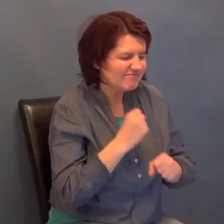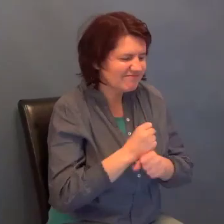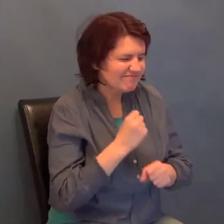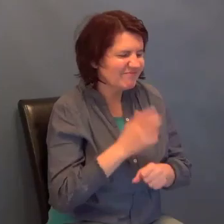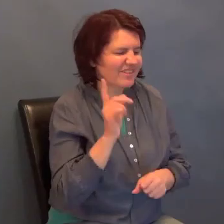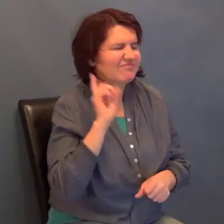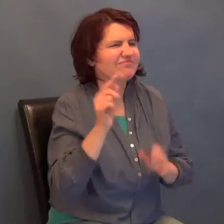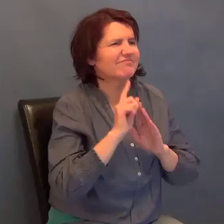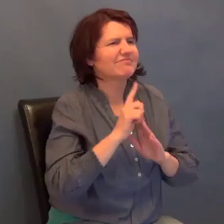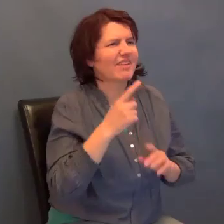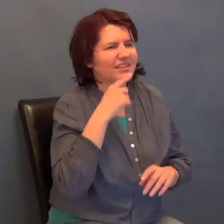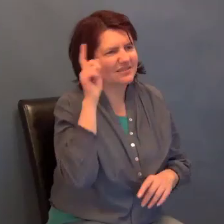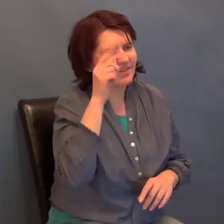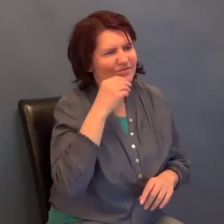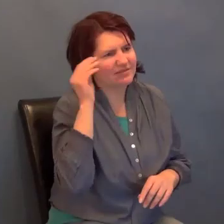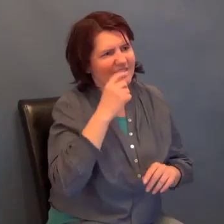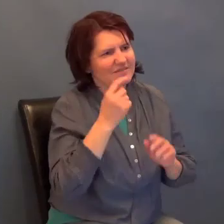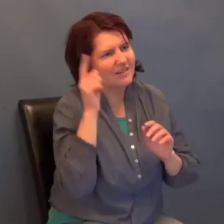Pracuję, a potem idę na korepetycje z języka niemieckiego.